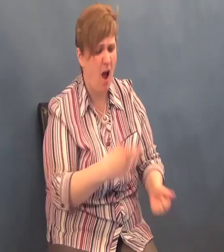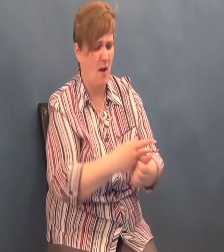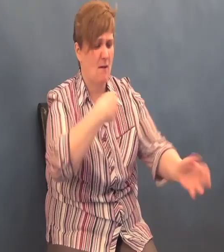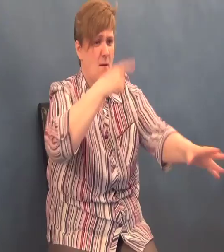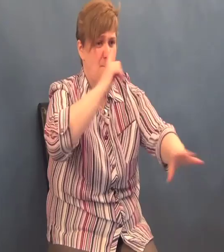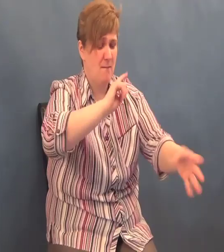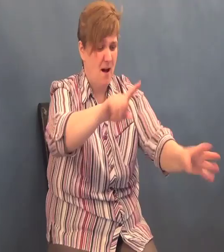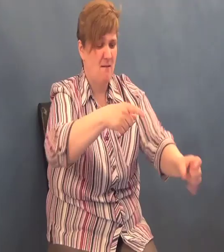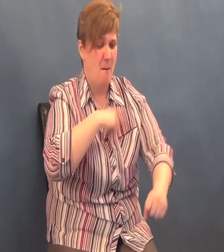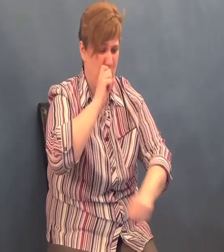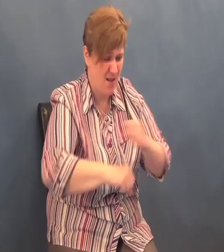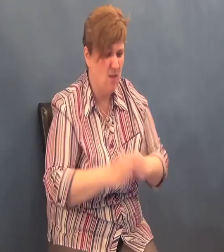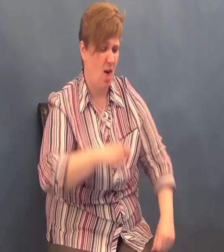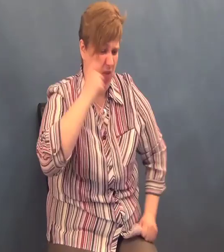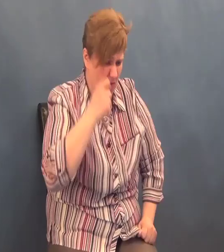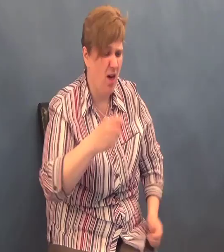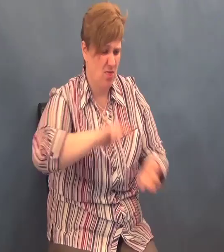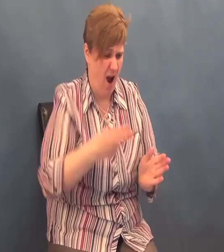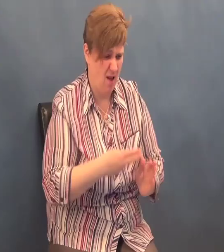To dlatego, że pracuję, do dentysty, na taniec.